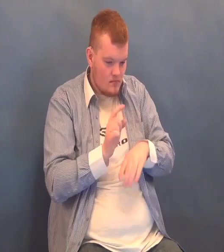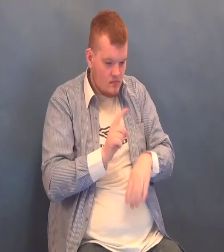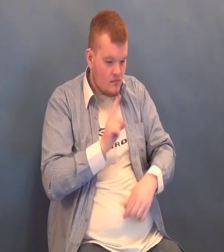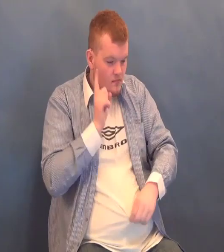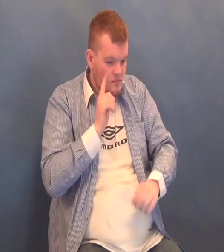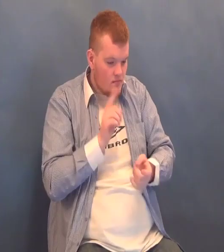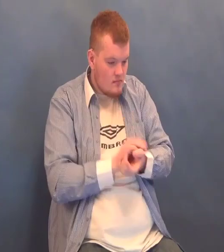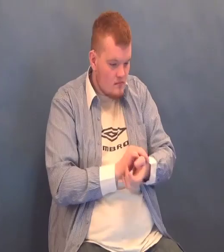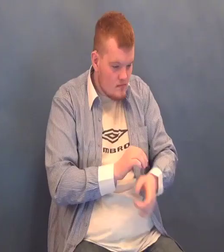Spotkanie z koleżanką, nie.